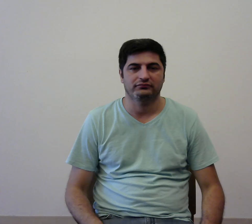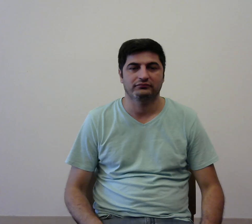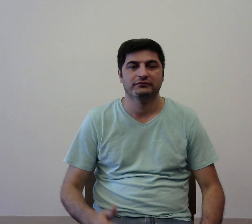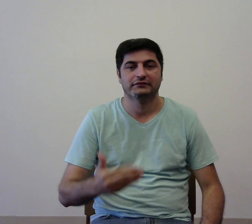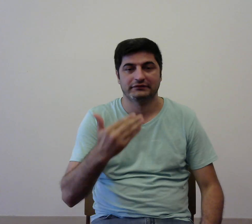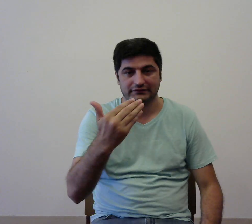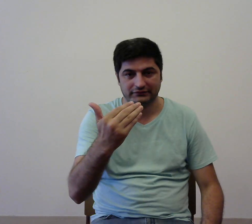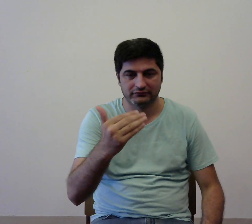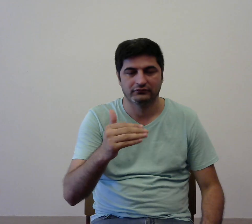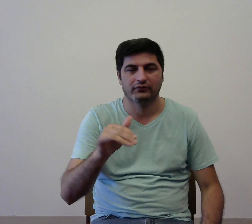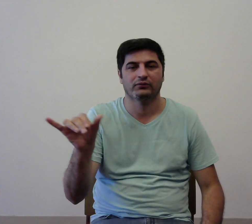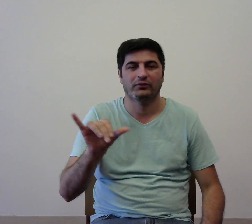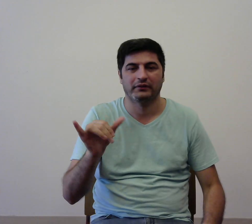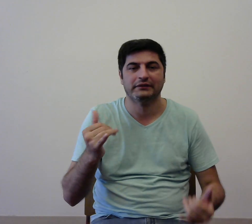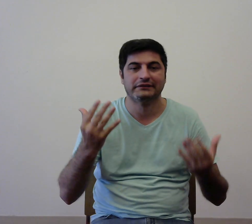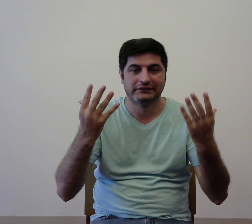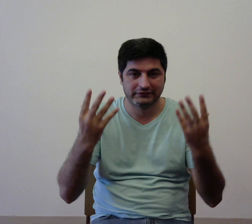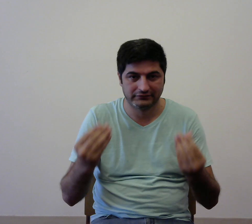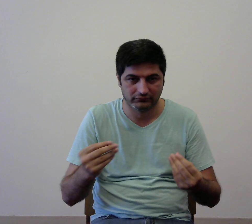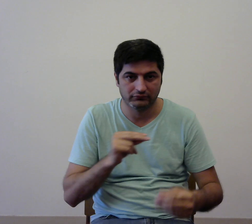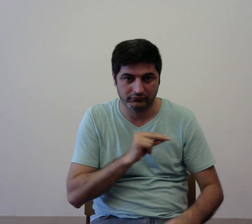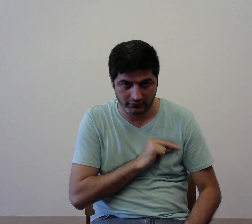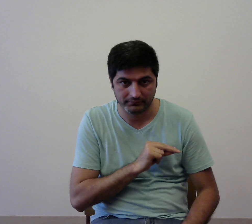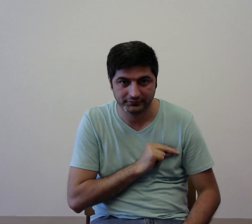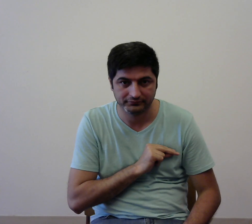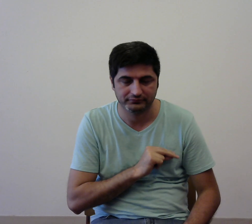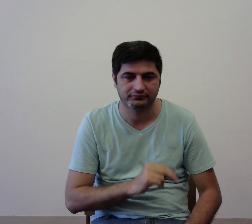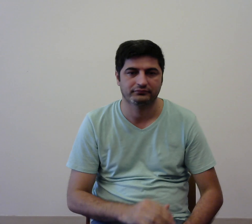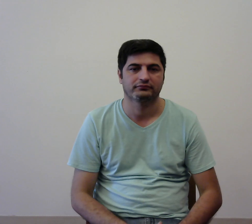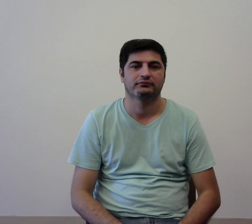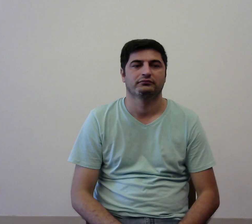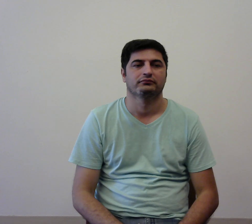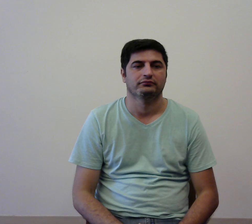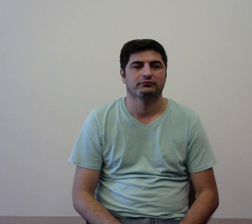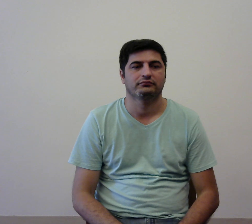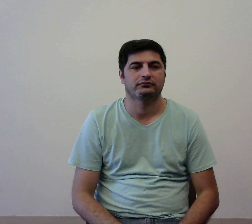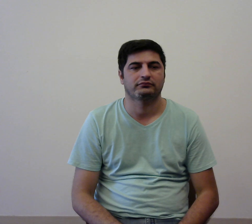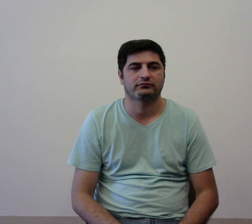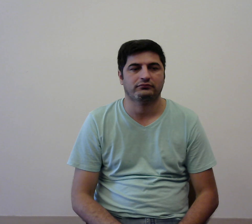Siz şənbə günü işləyirsiz?